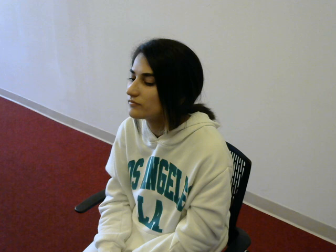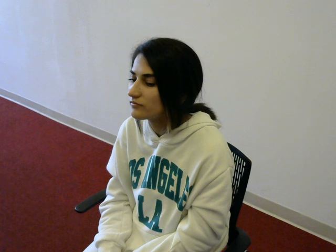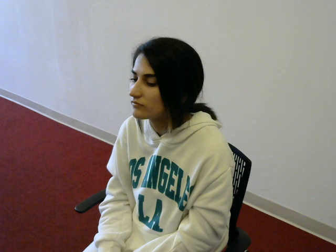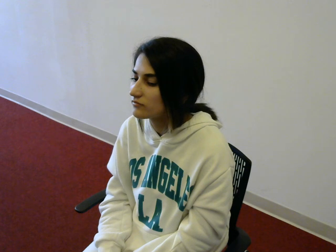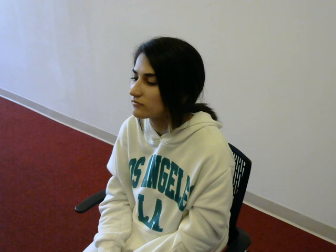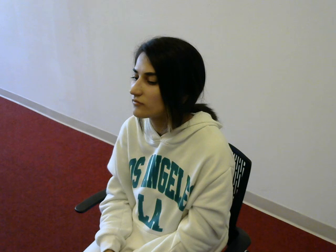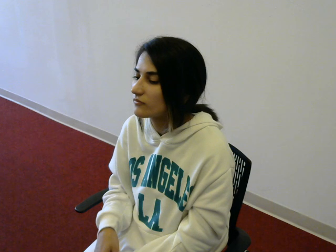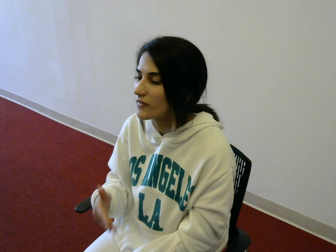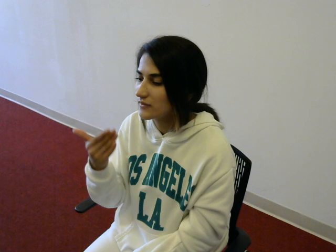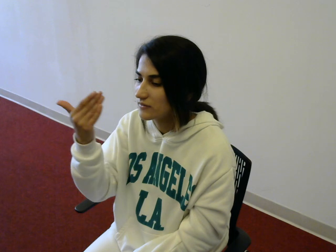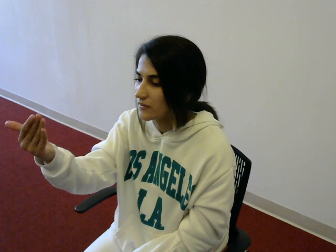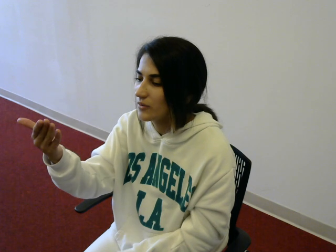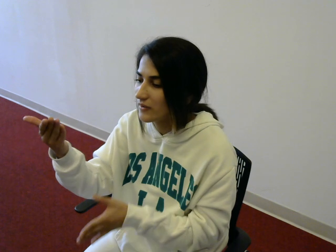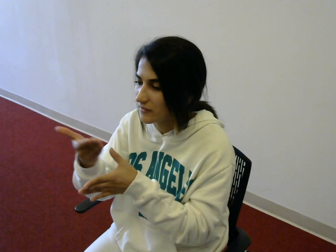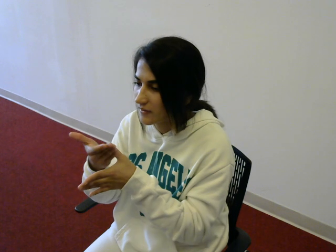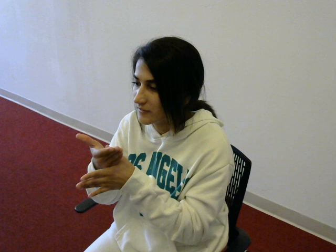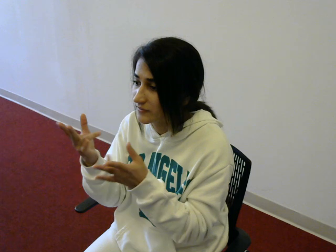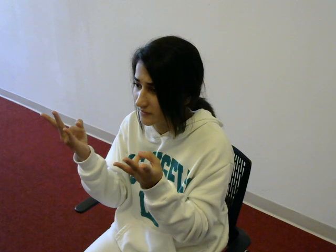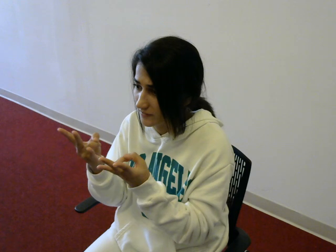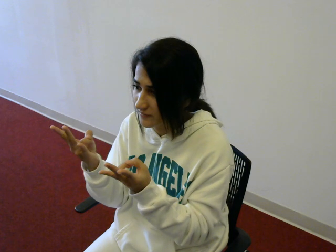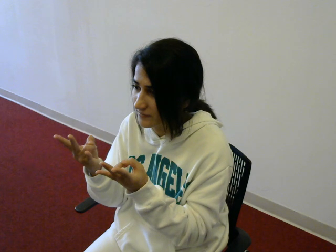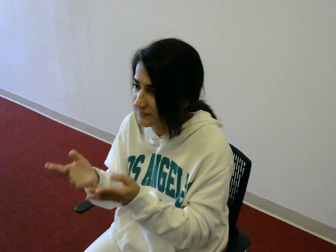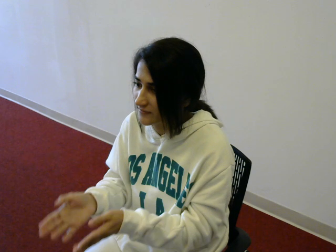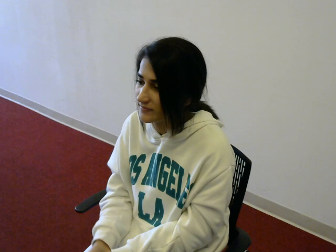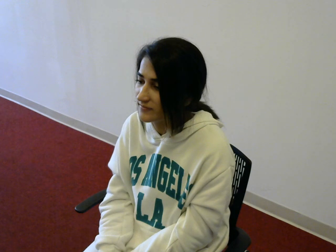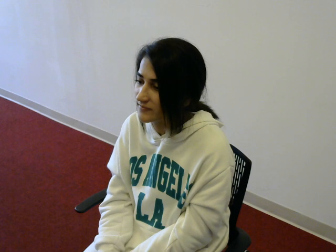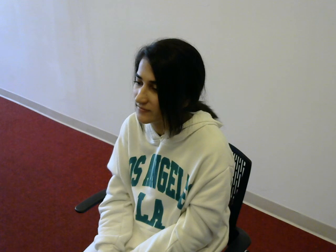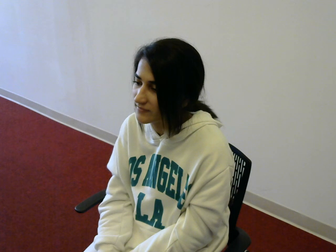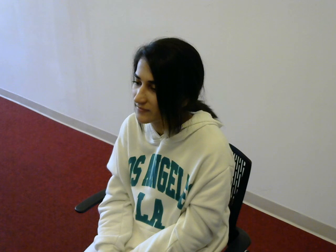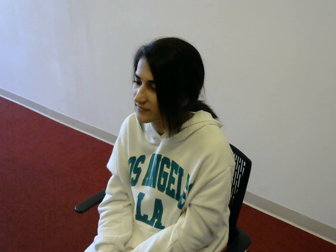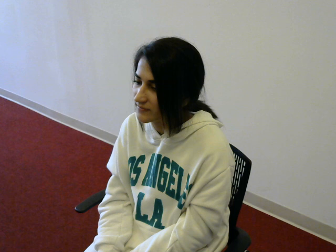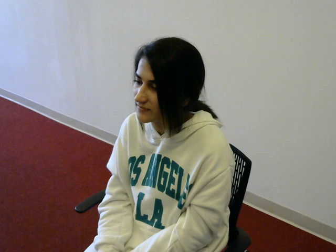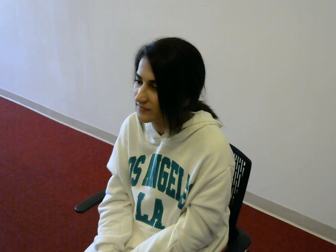Sizə kömək lazımdır mı?